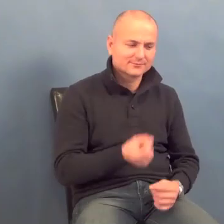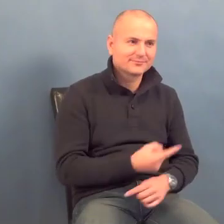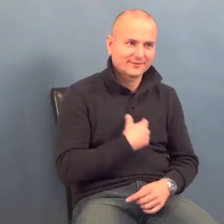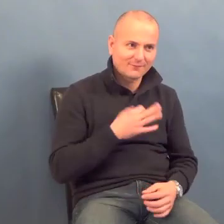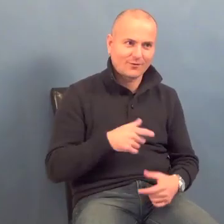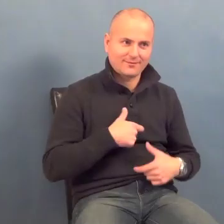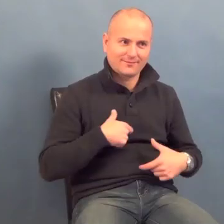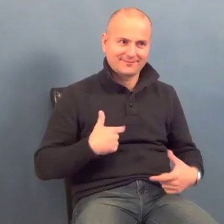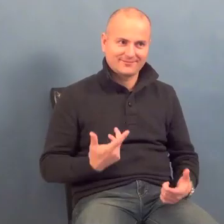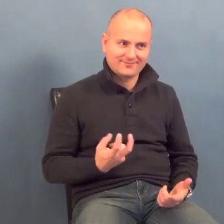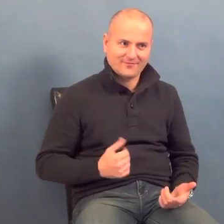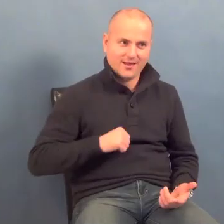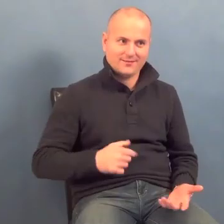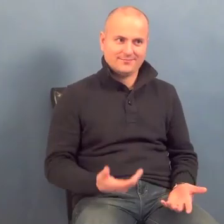Chciałbym to wyrzucić, tak, żeby wolno było chodzić w strojach kąpielowych.